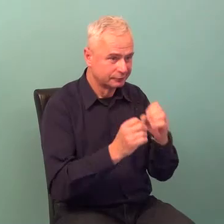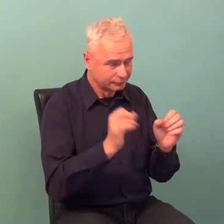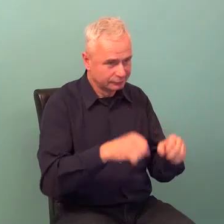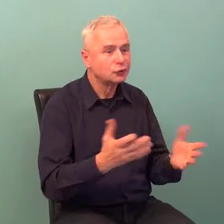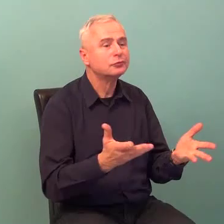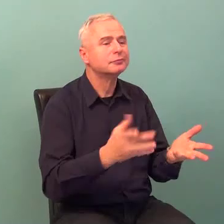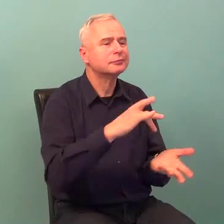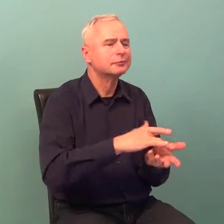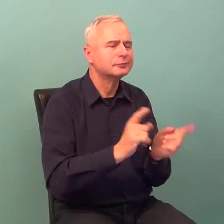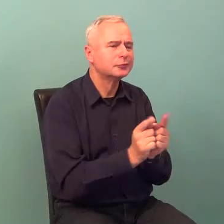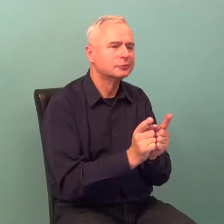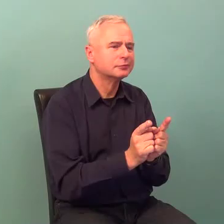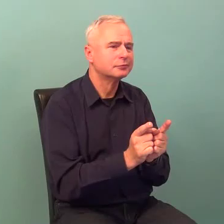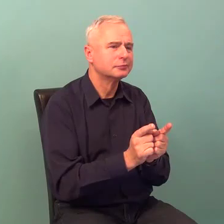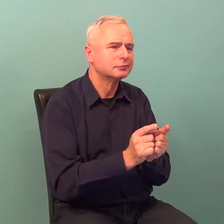Gdzie się spotkamy, w jakim miejscu?